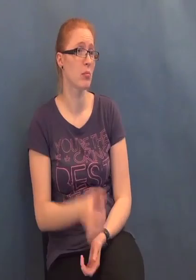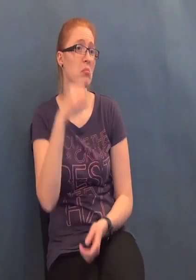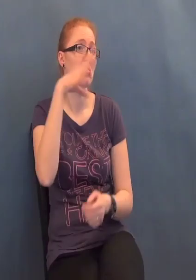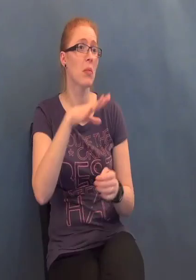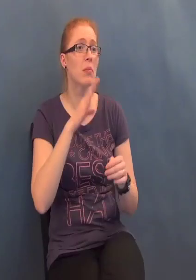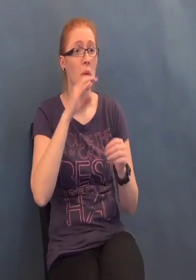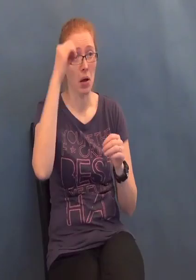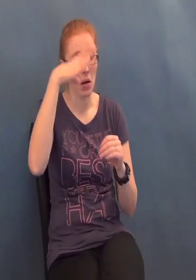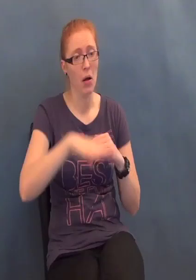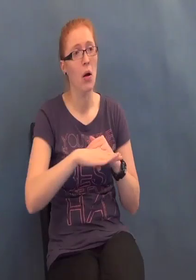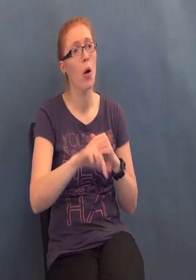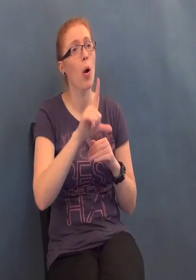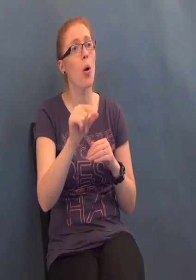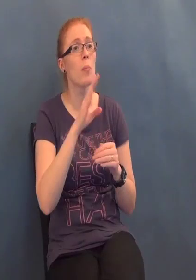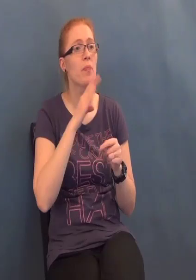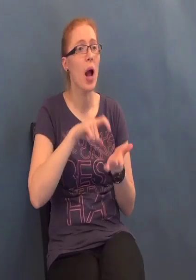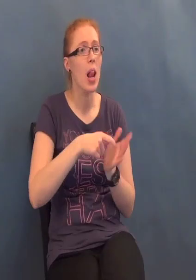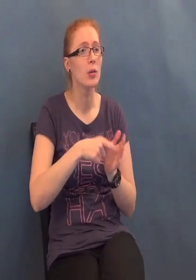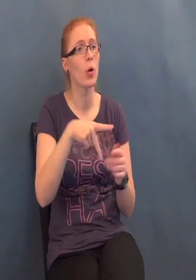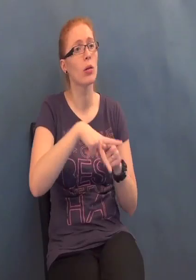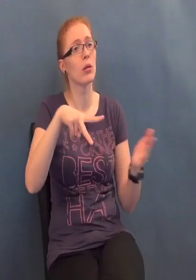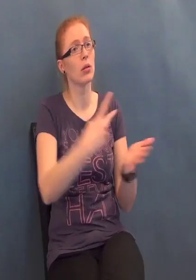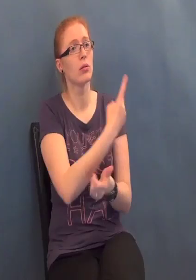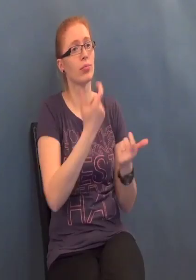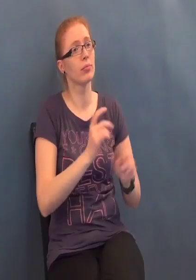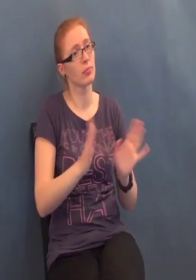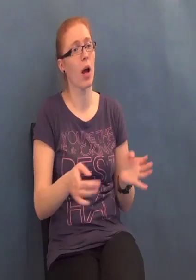Pod prysznicem koń może się poślizgnąć i upaść.